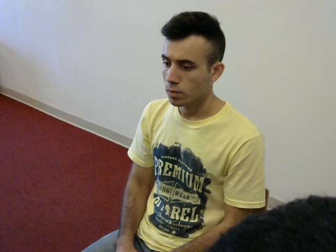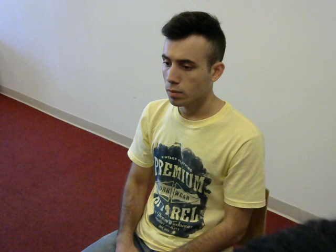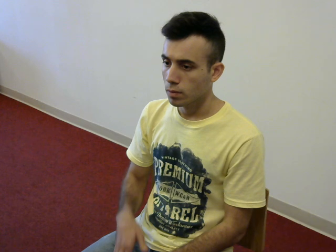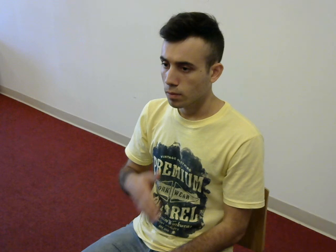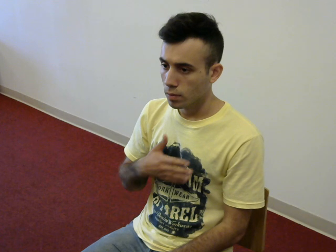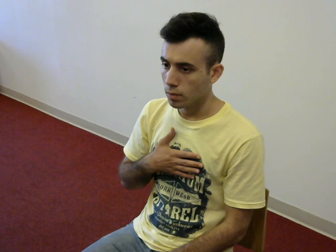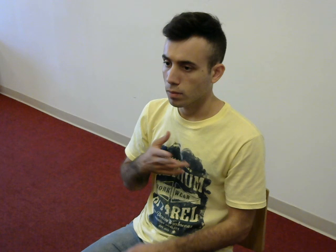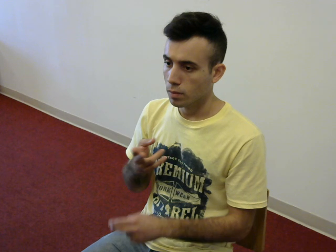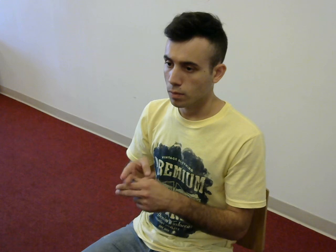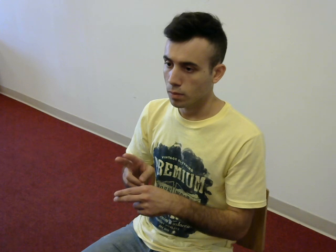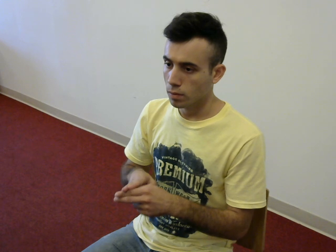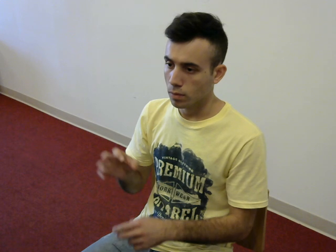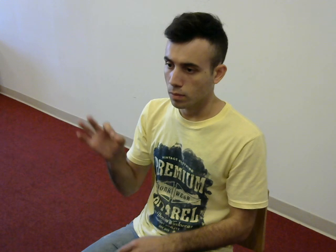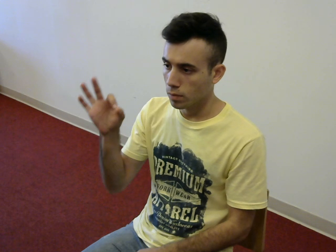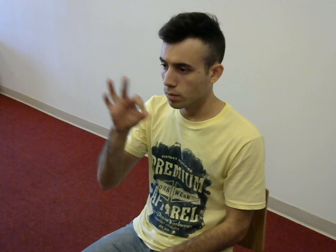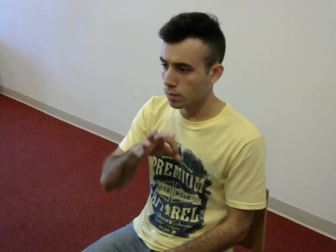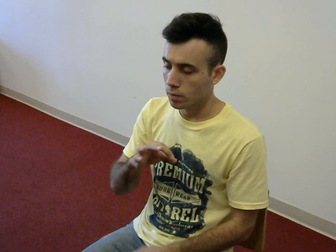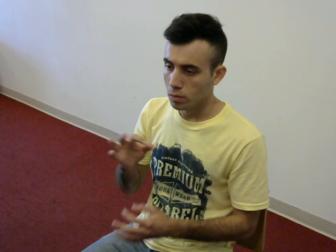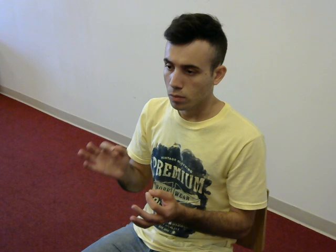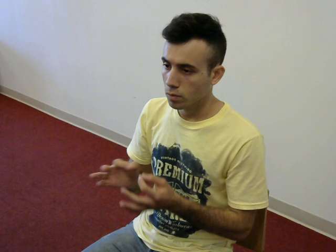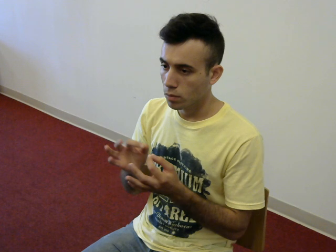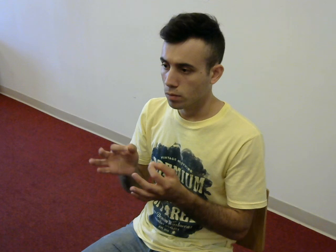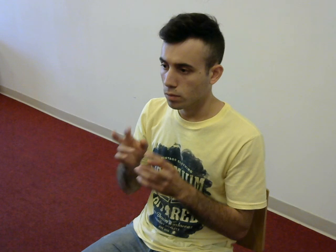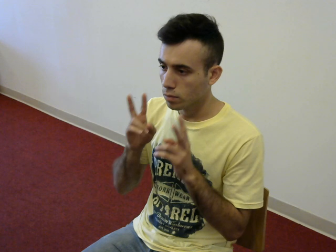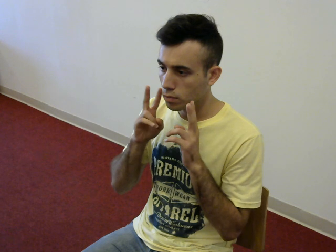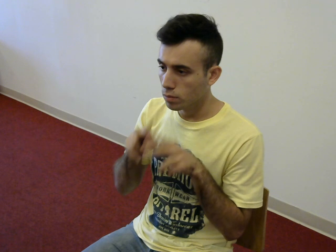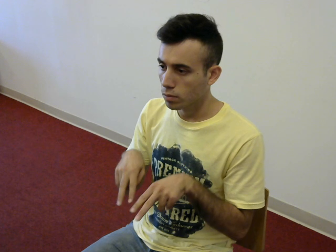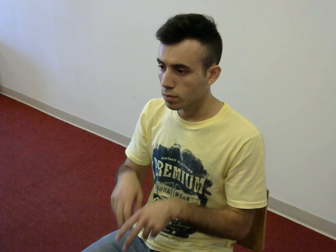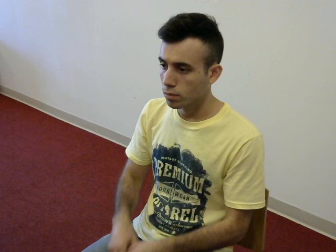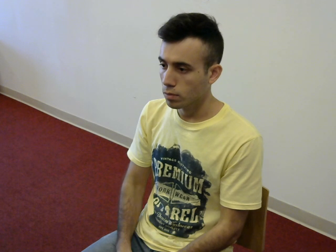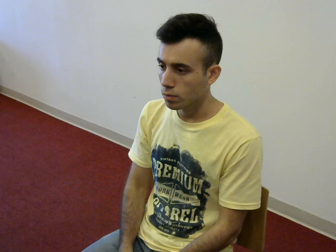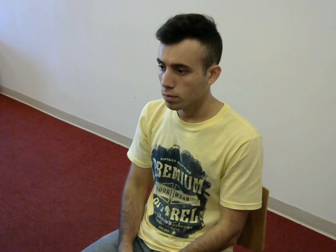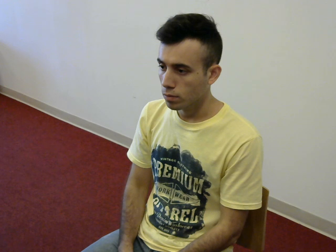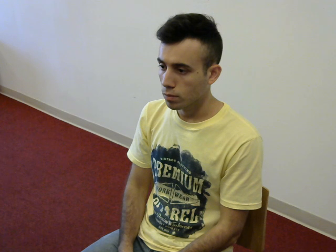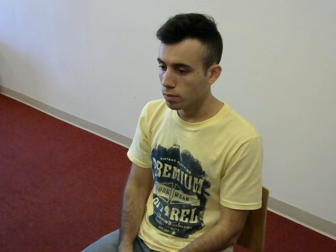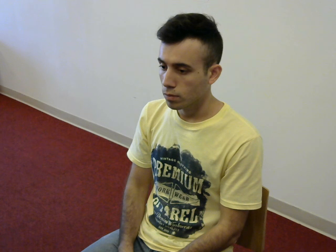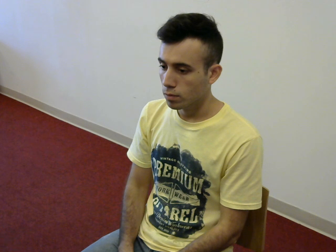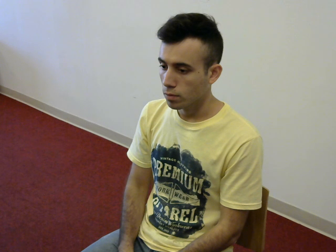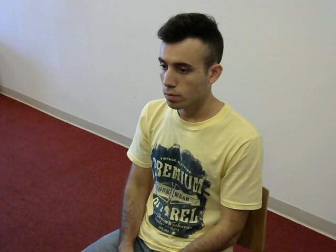Mən bu barədə heç nə bilmirəm